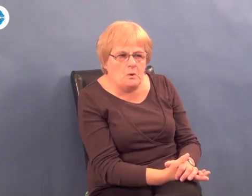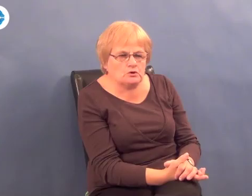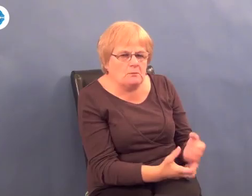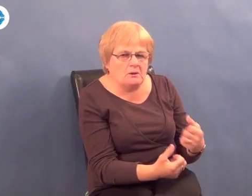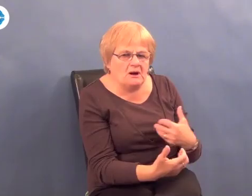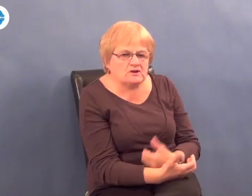Bardzo zmęczony.